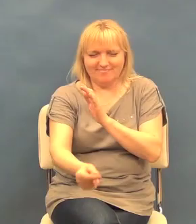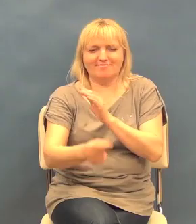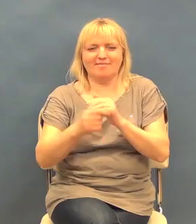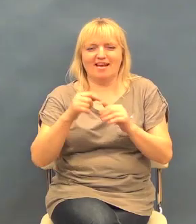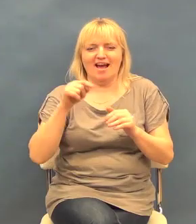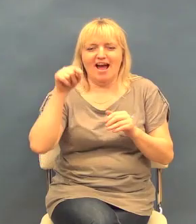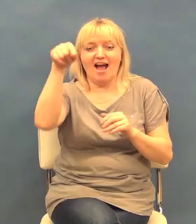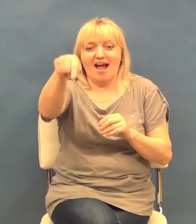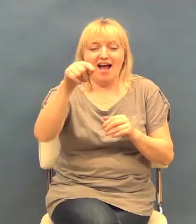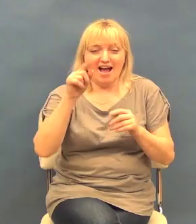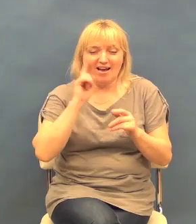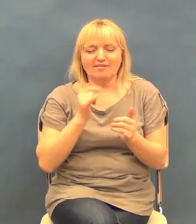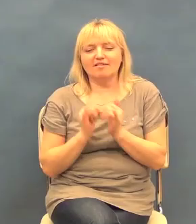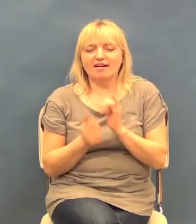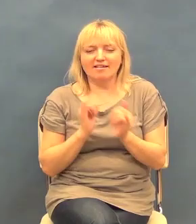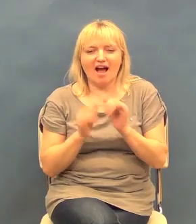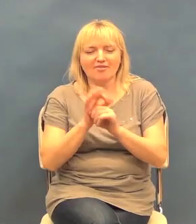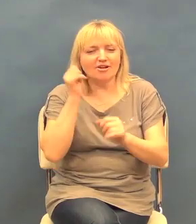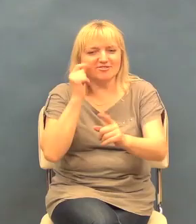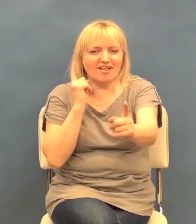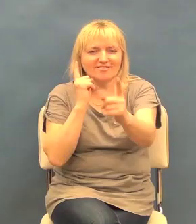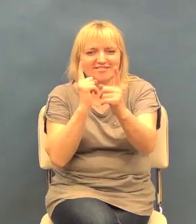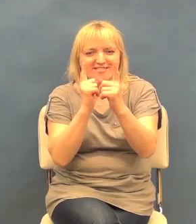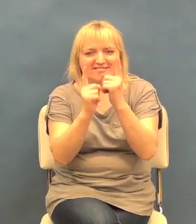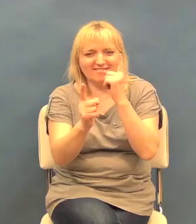Chłopak jedzie na rowerze i akurat mija się z dziewczyną.